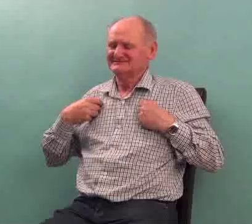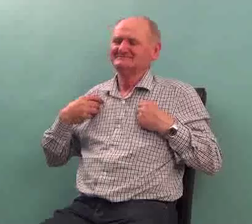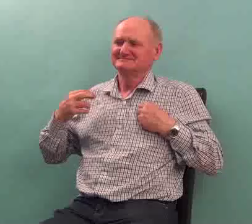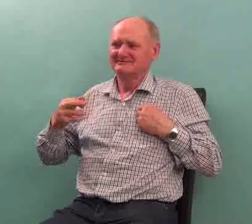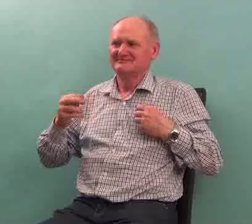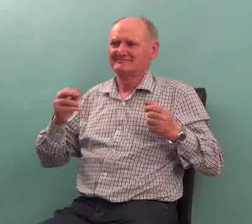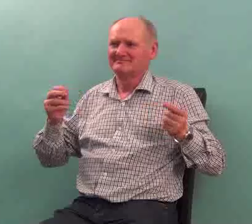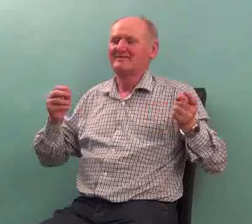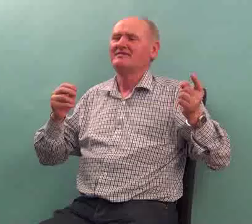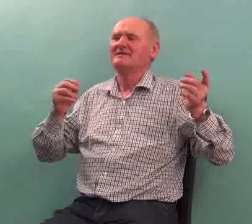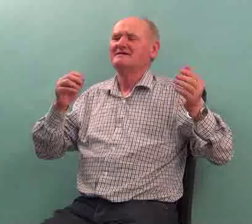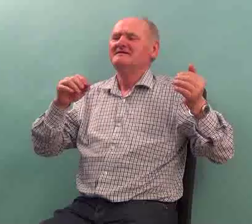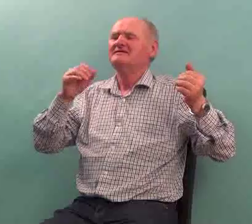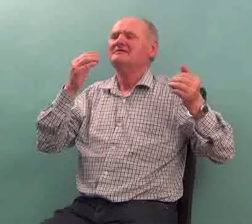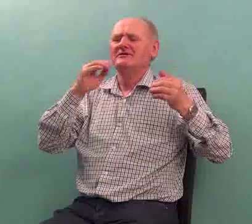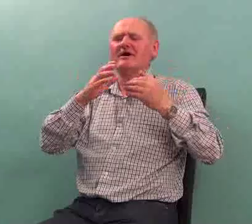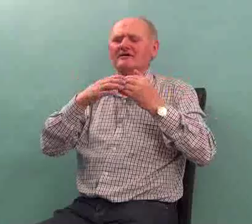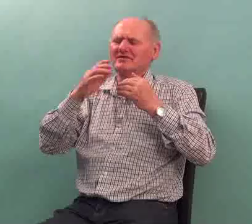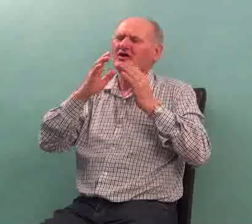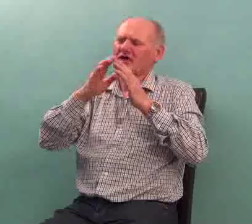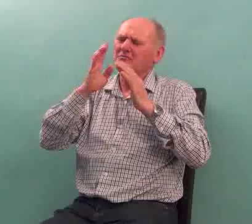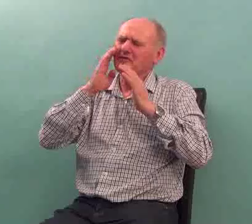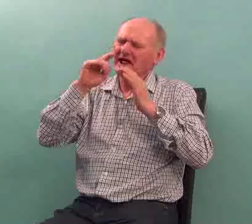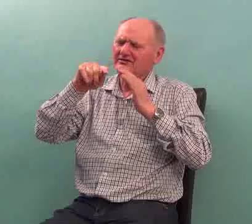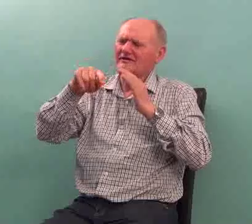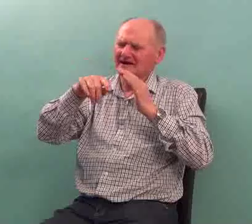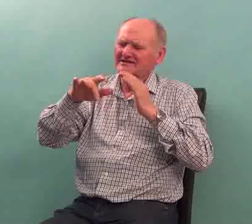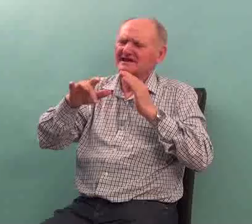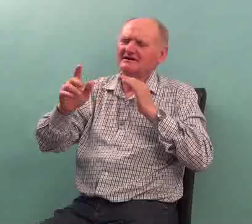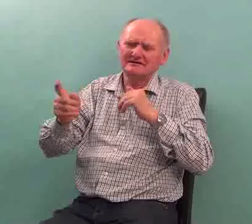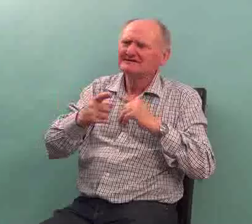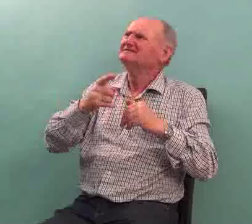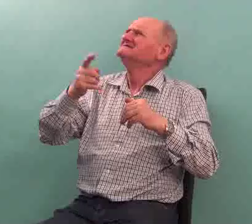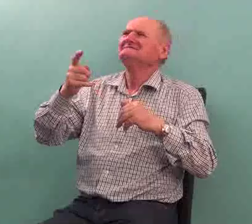Z domu, z mieszkania wychodzi pani.